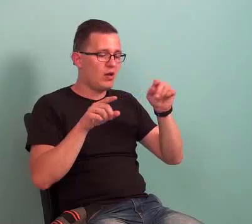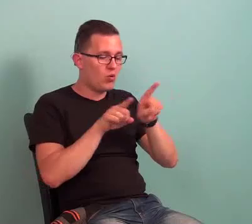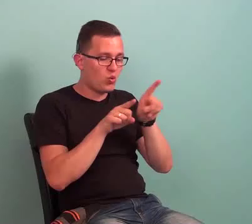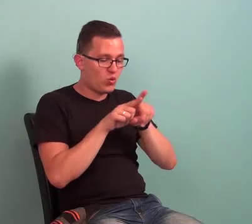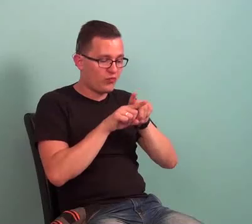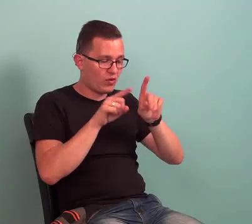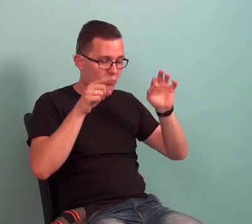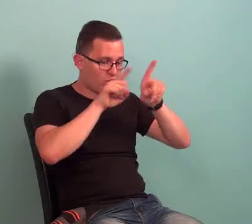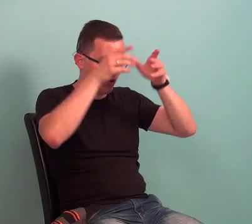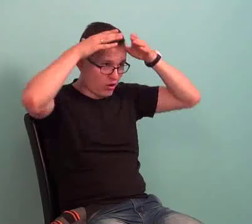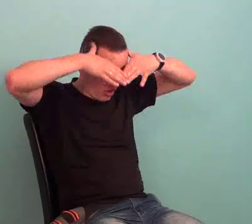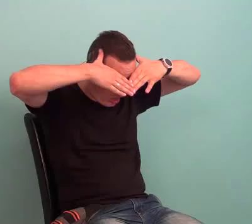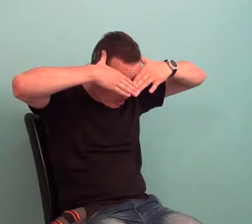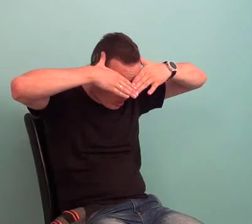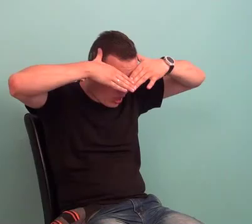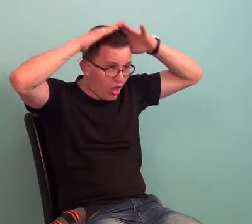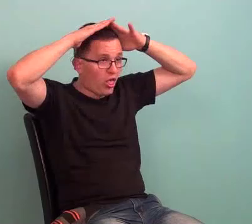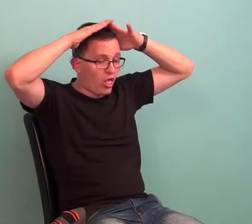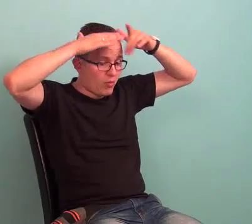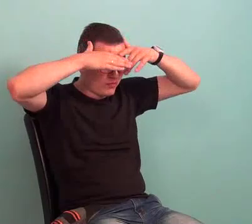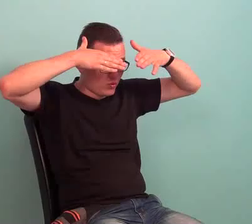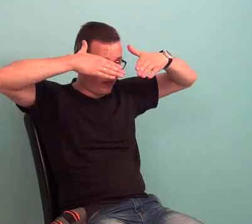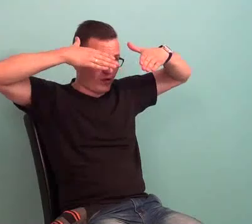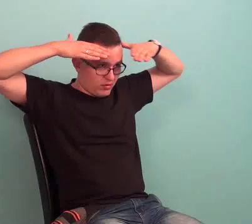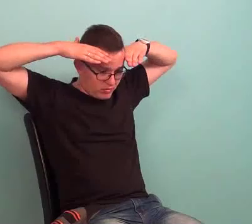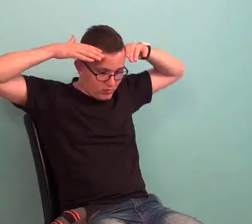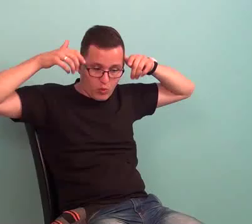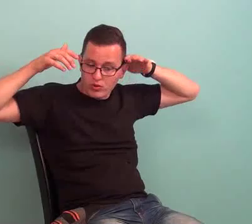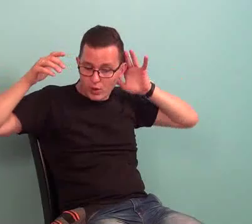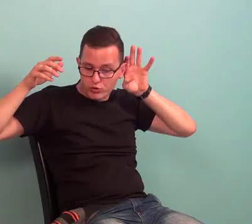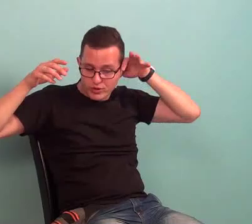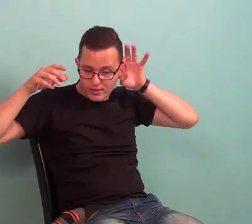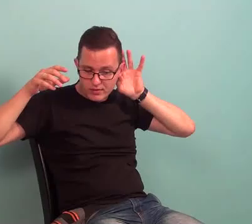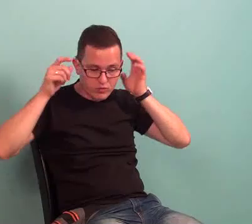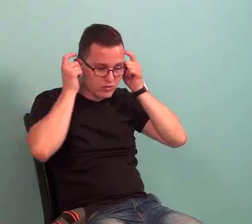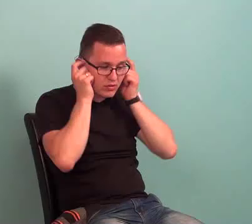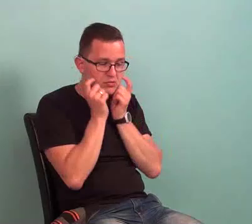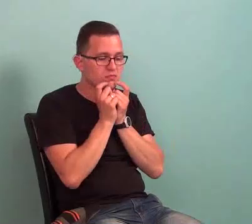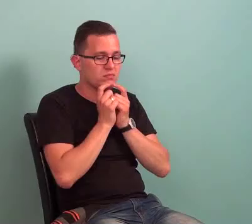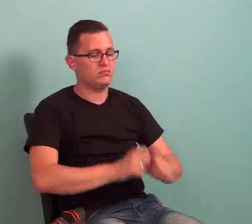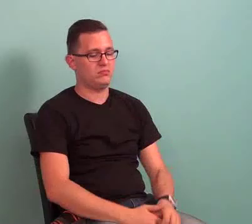Musi być równo założony, nie za nisko i nie za wysoko, tylko za uszami i dopięty pod brodą.